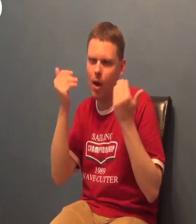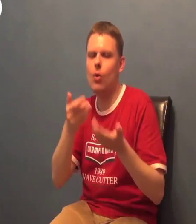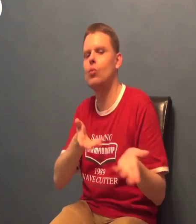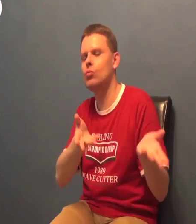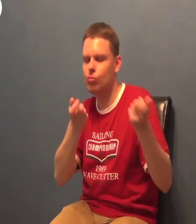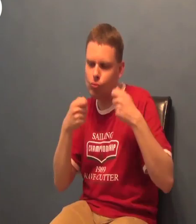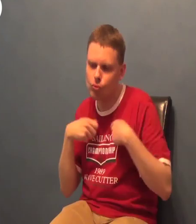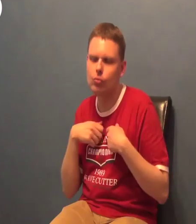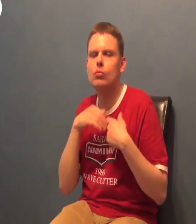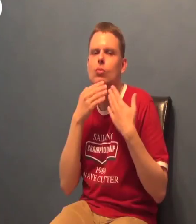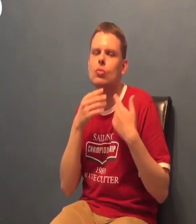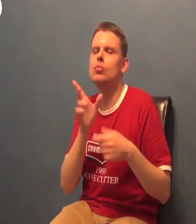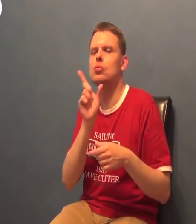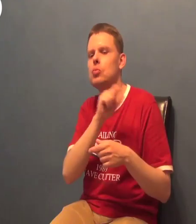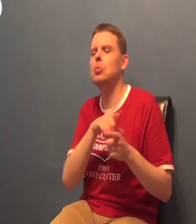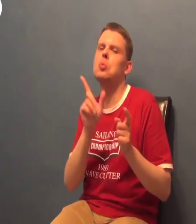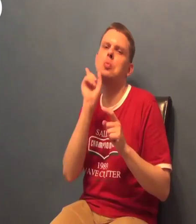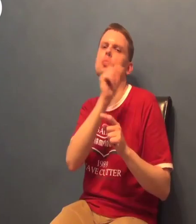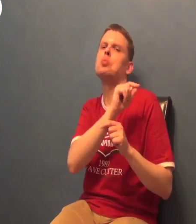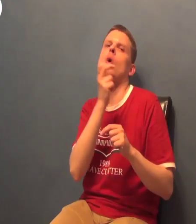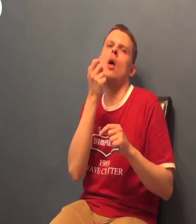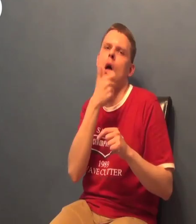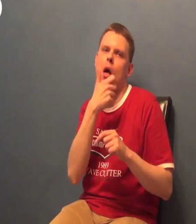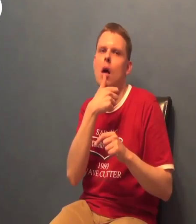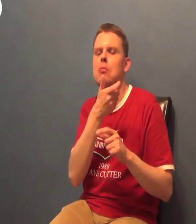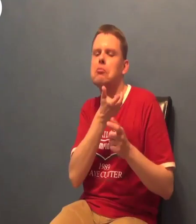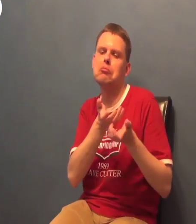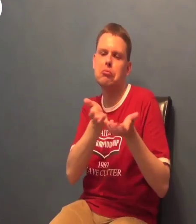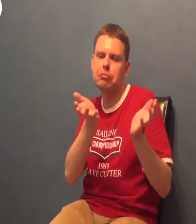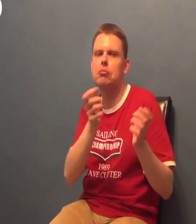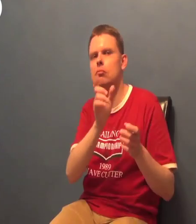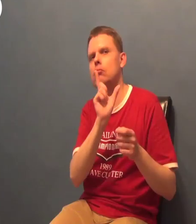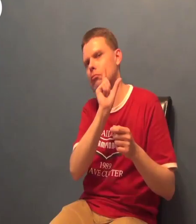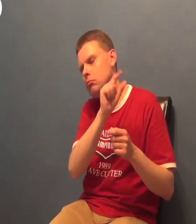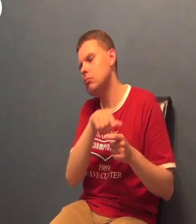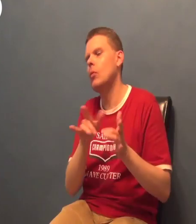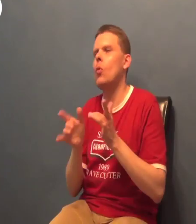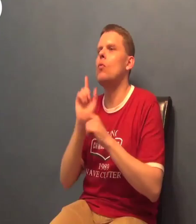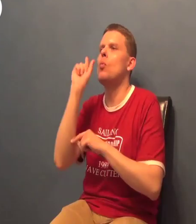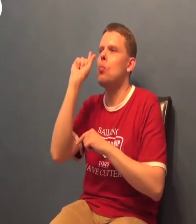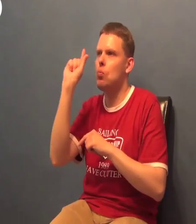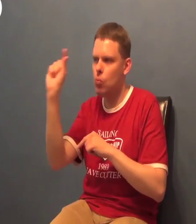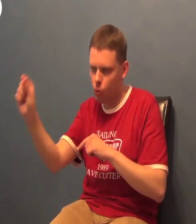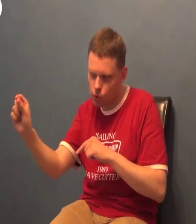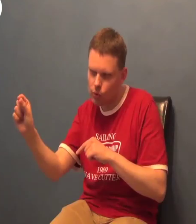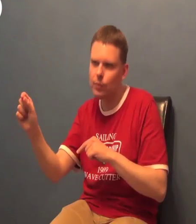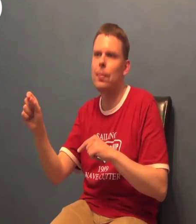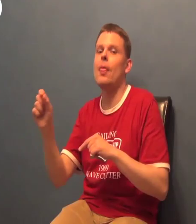Chłopiec przyjmuje gruszki i z kolegami idą sobie dalej. Chłopiec na rowerze odjeżdża.